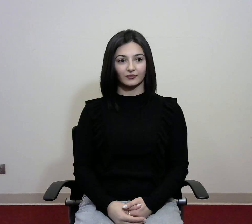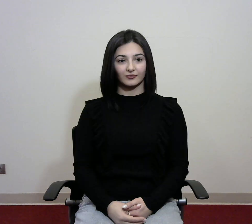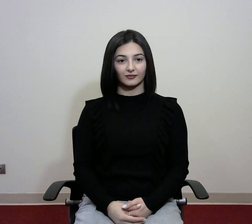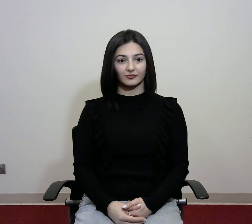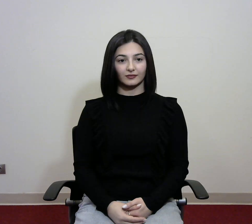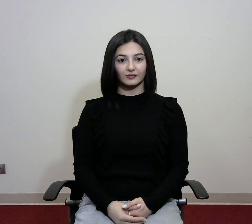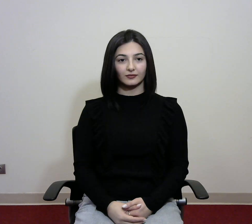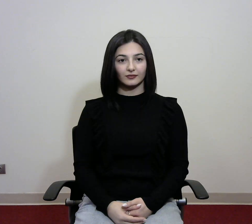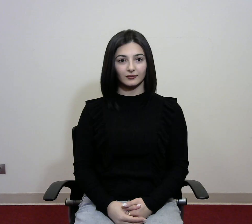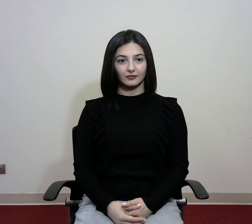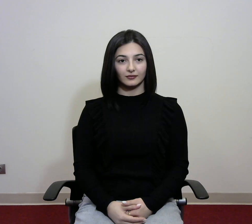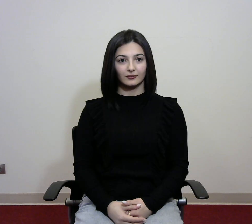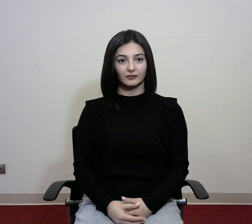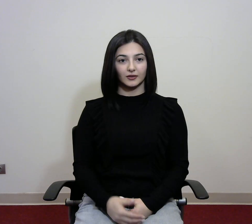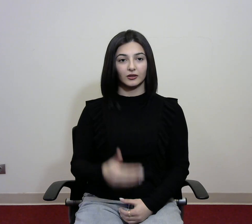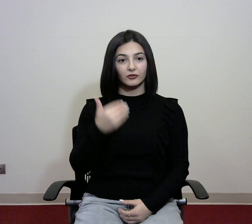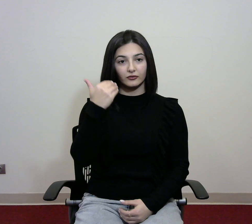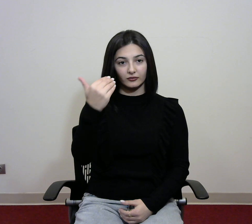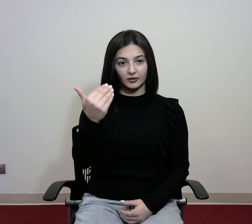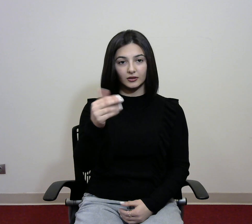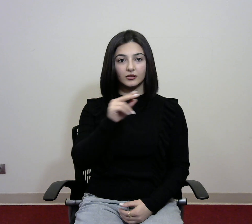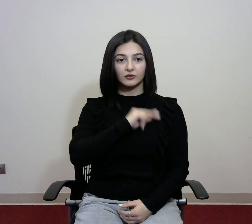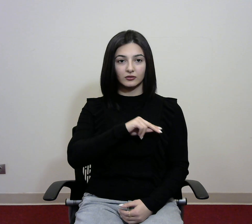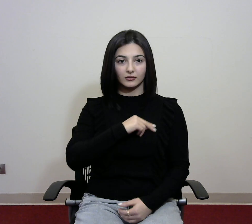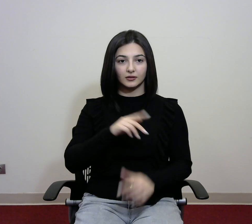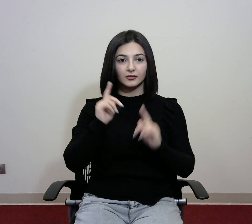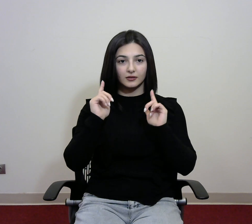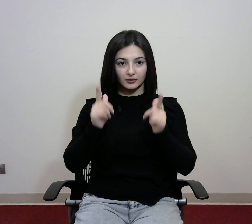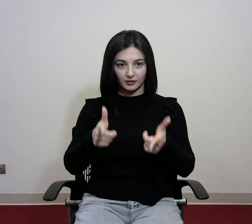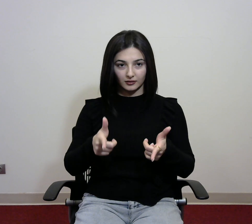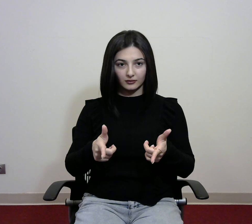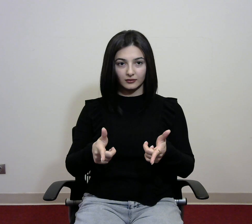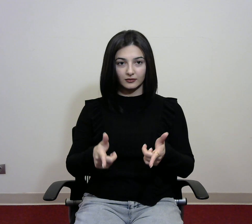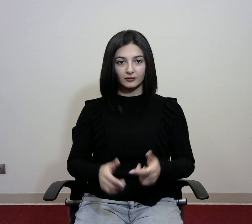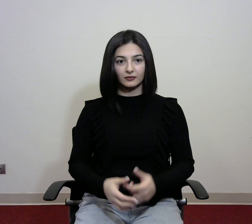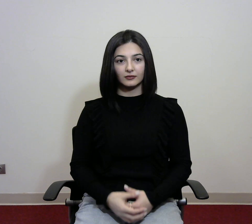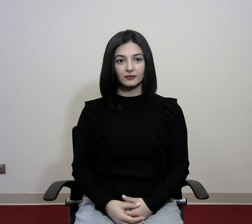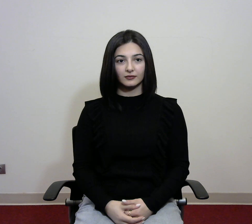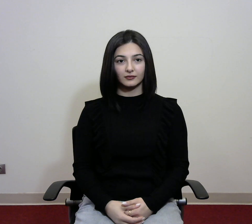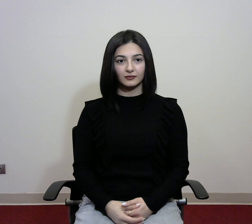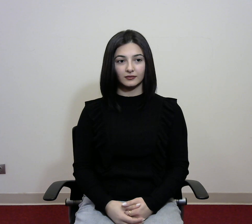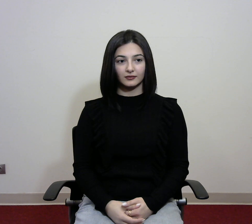Siz işdən razısınız?